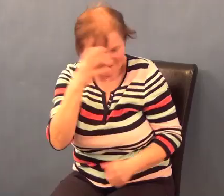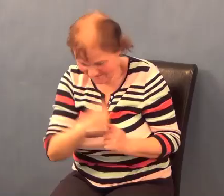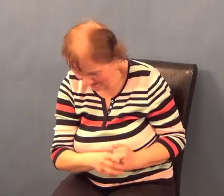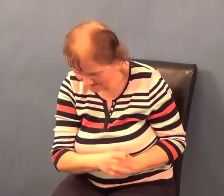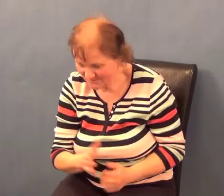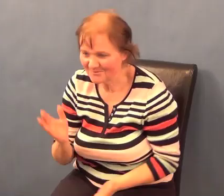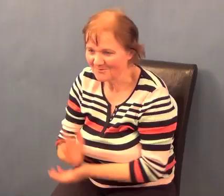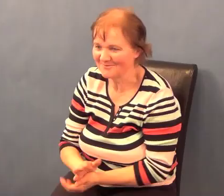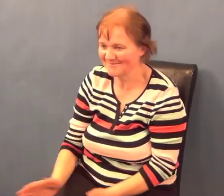Już koniec.